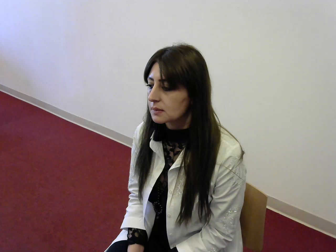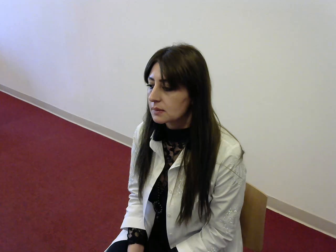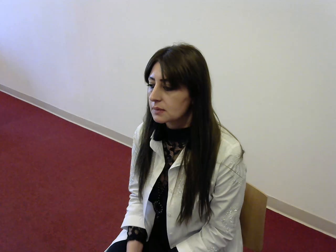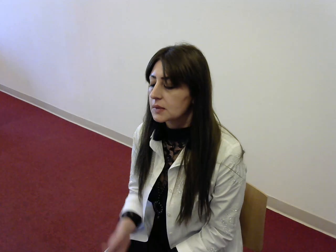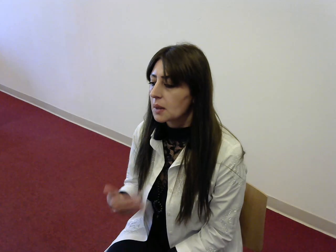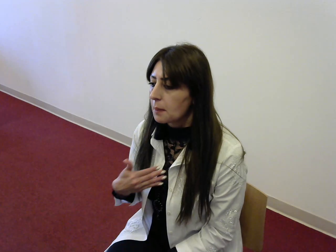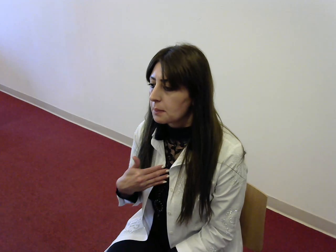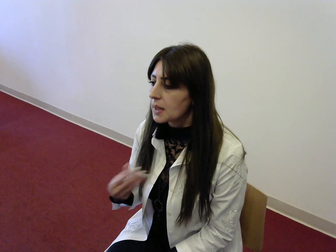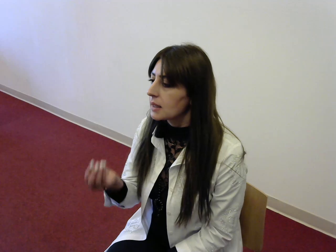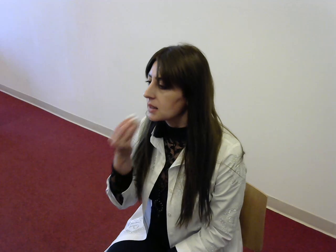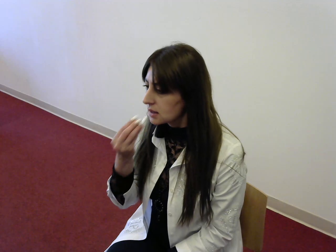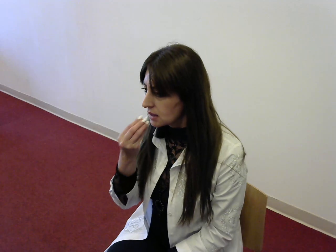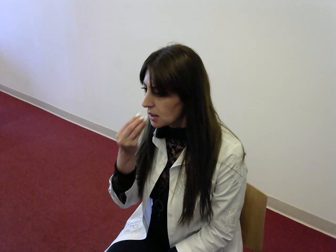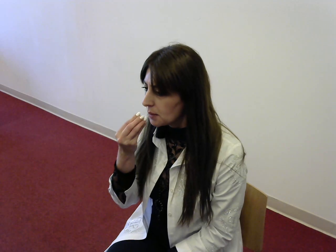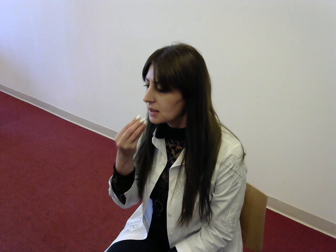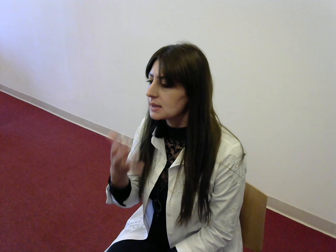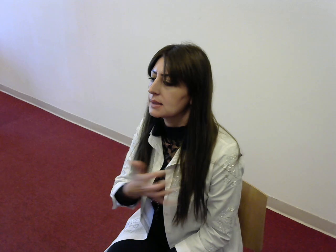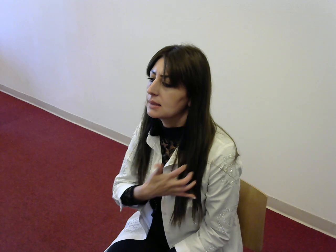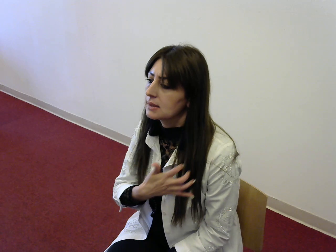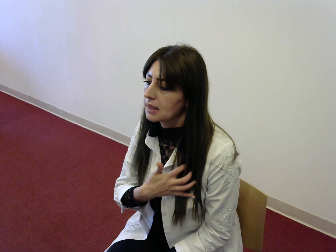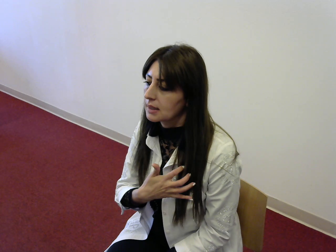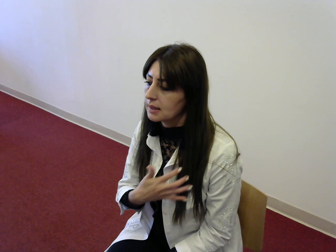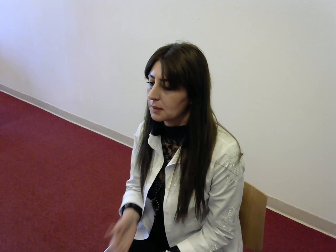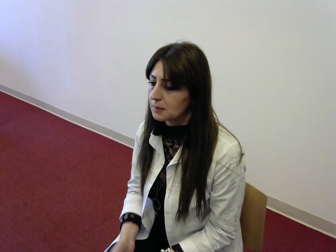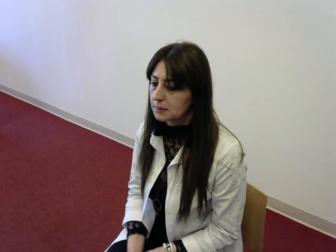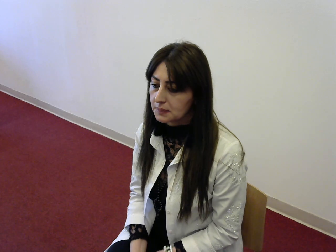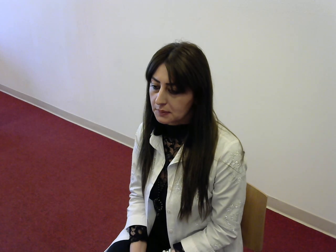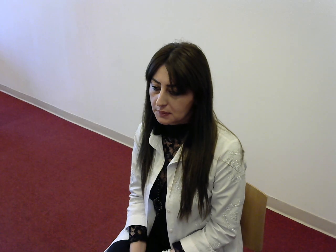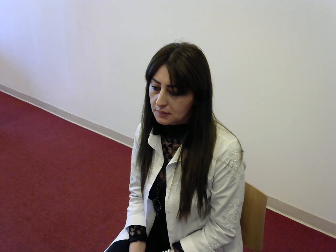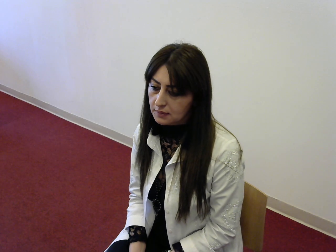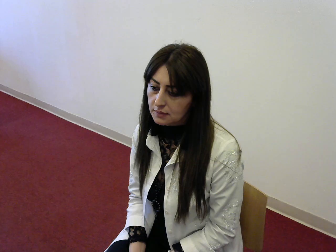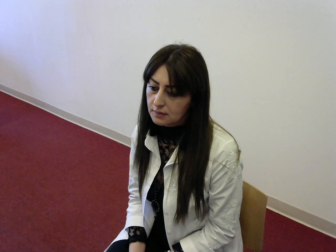Mən yemək istəyirəm